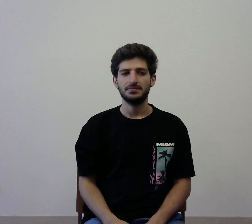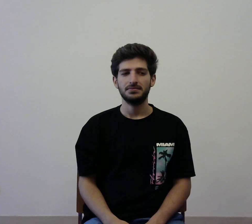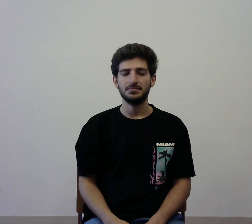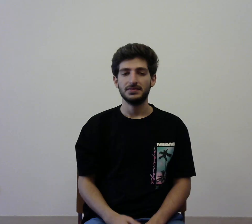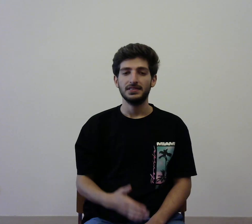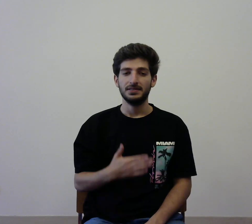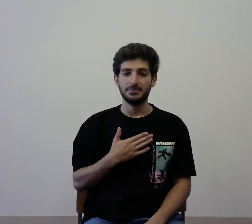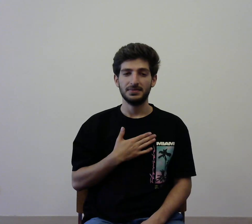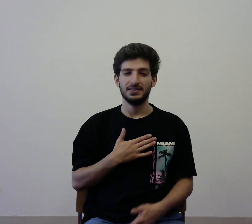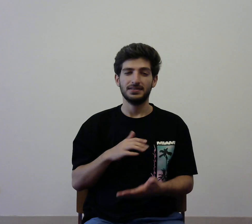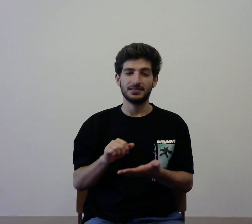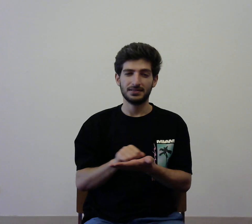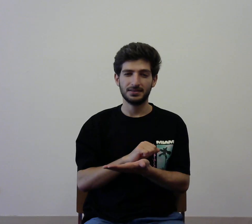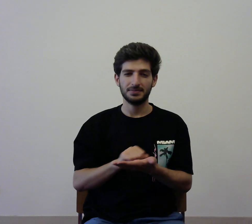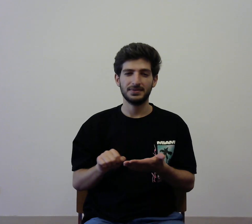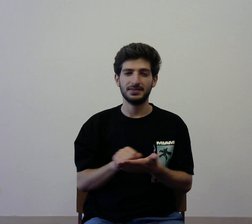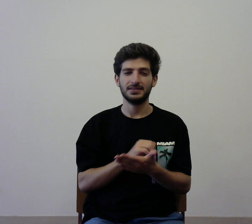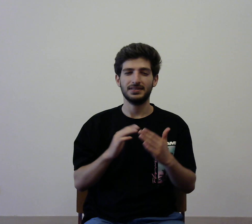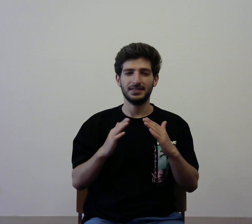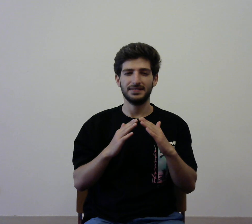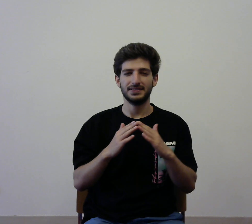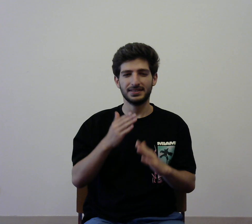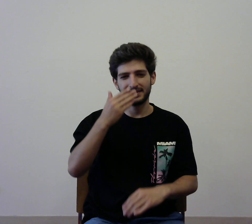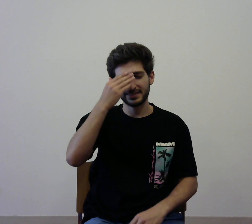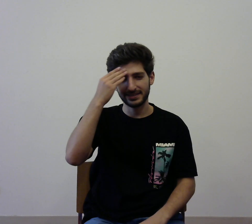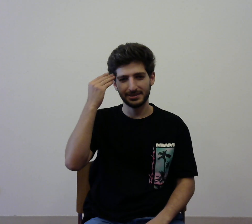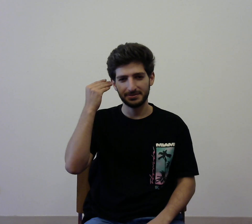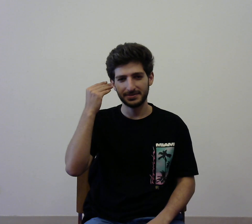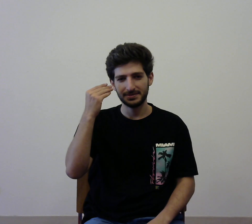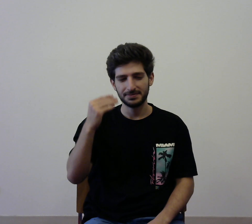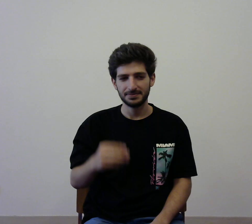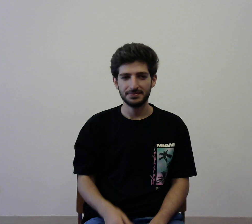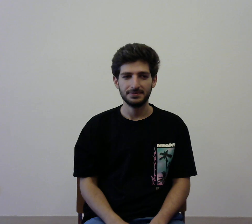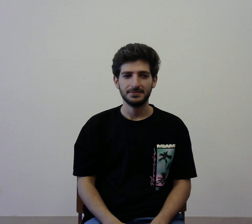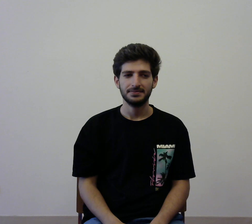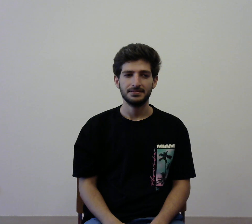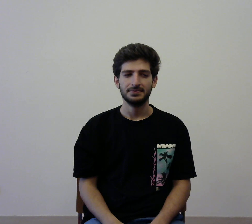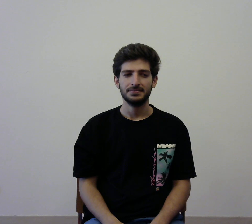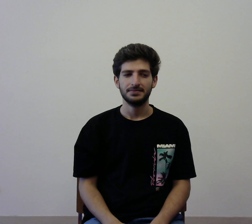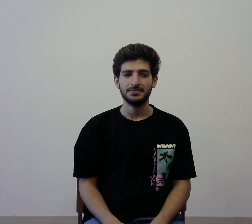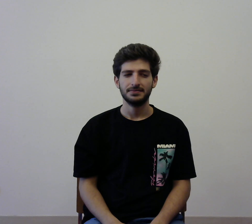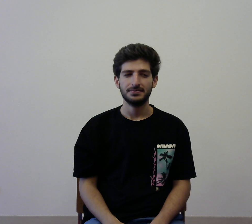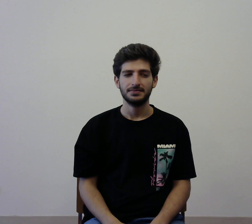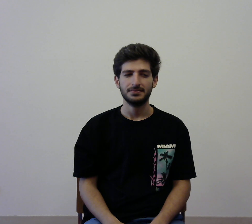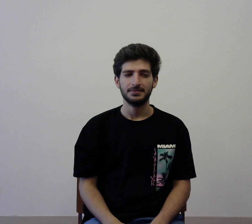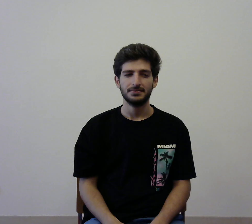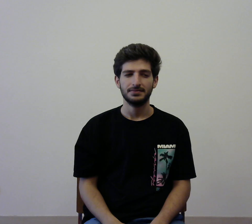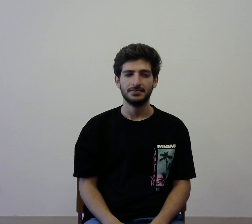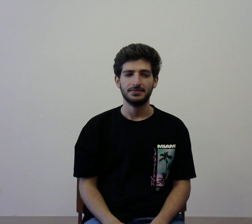Mən sənədlərimi evdə unutmuşam